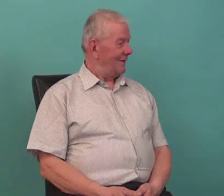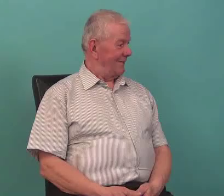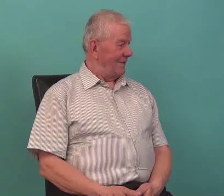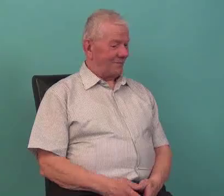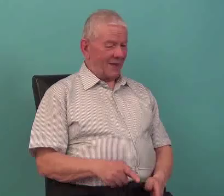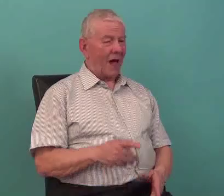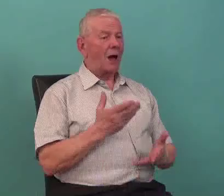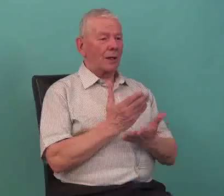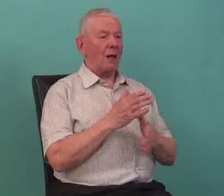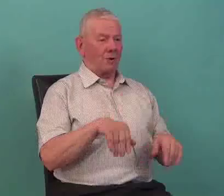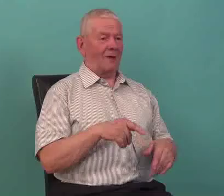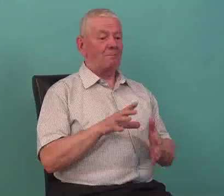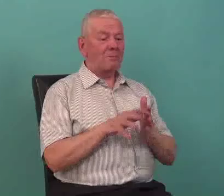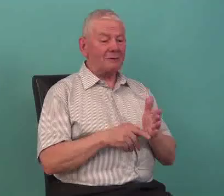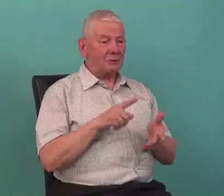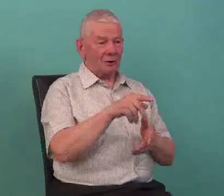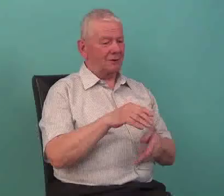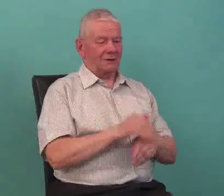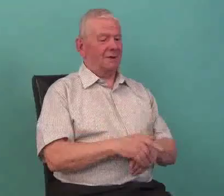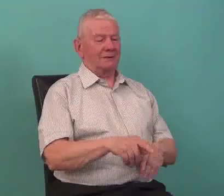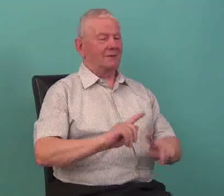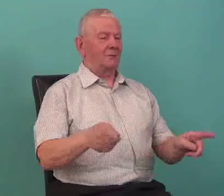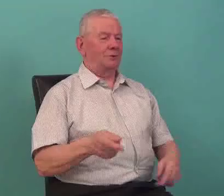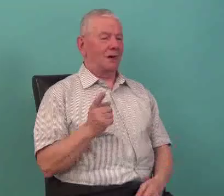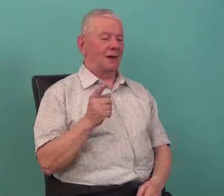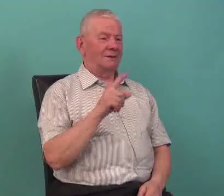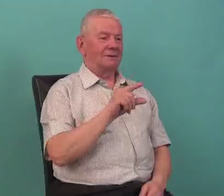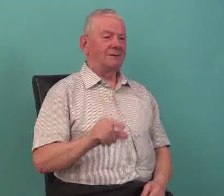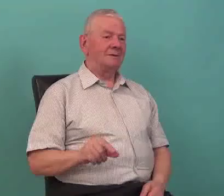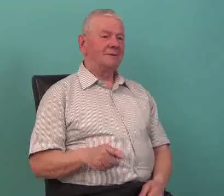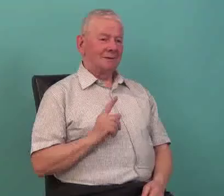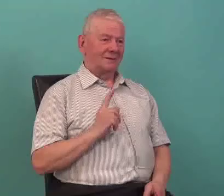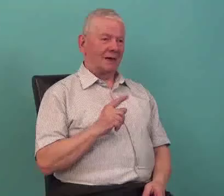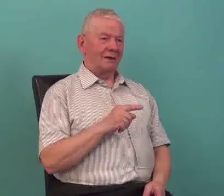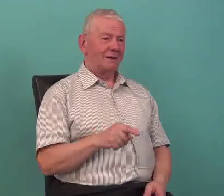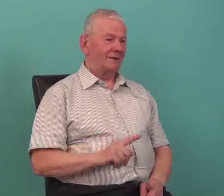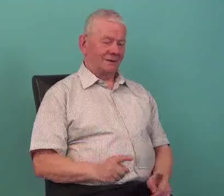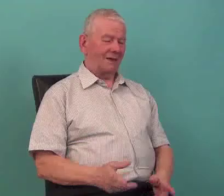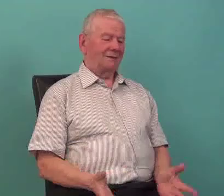Tylko do pływania wolno, a na miasto iść w stroju kąpielowym to nie wolno, nie ma na to zgody, pokazany jest znak przekreślony, czyli jest zakaz.